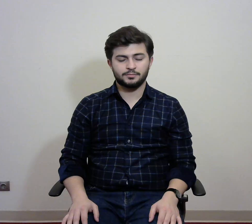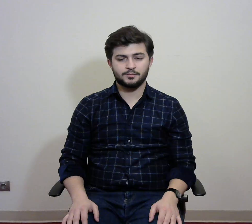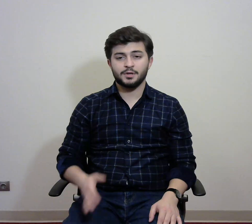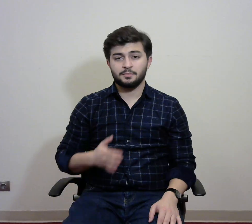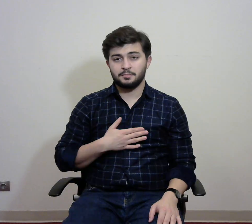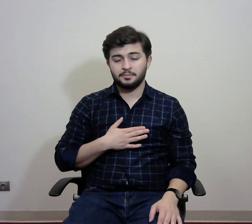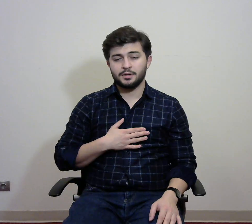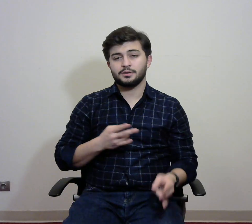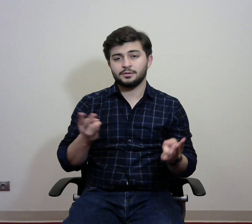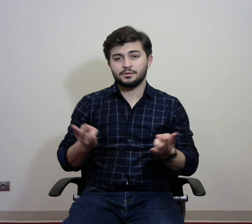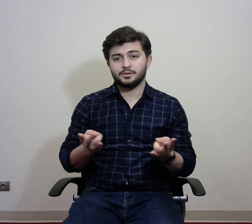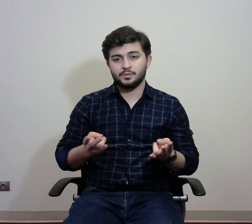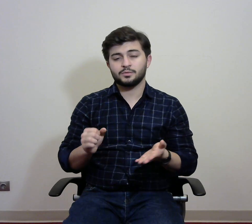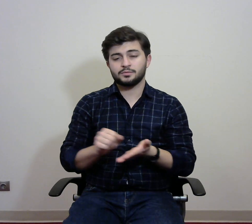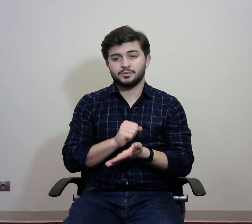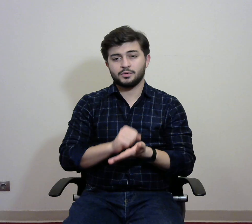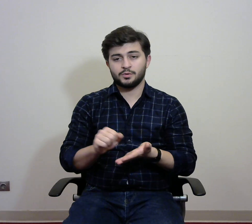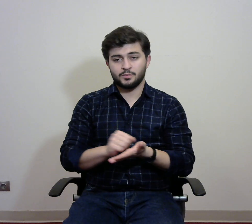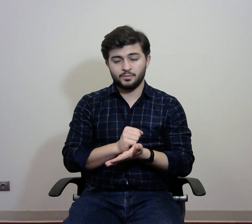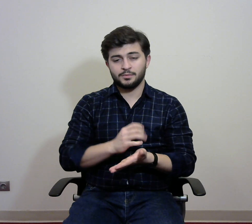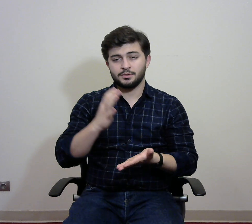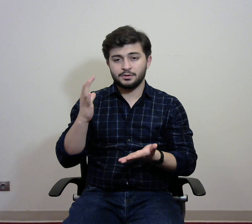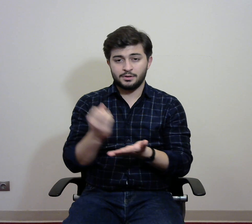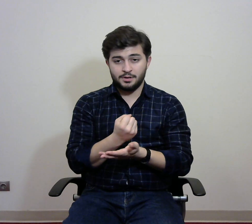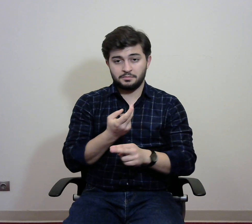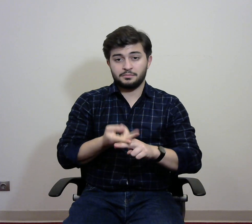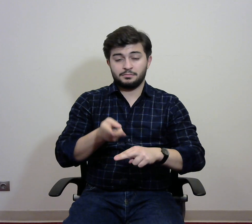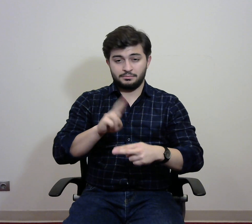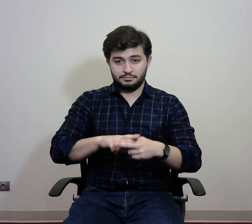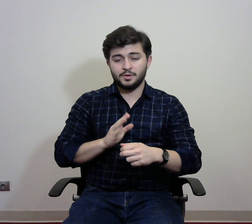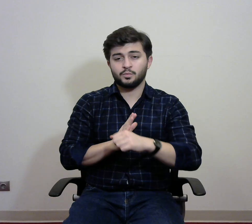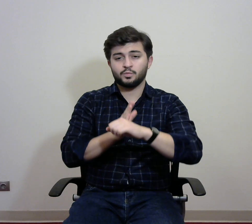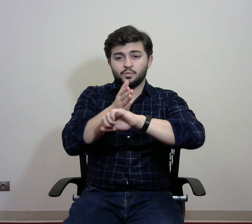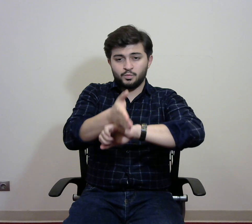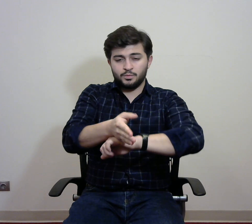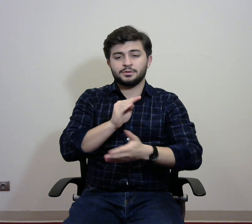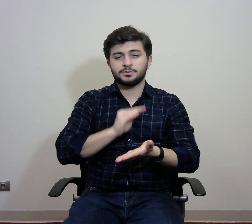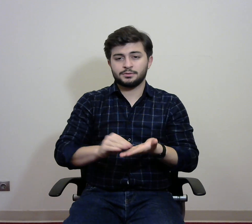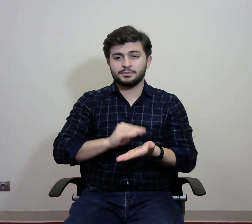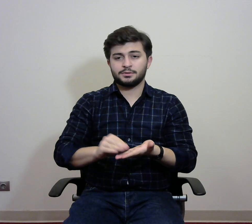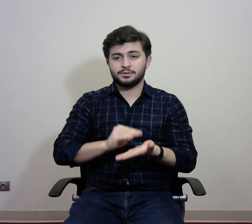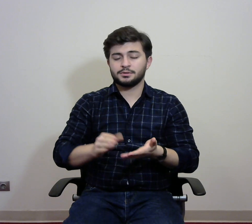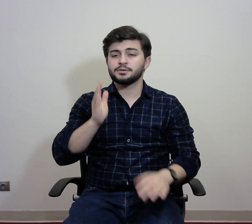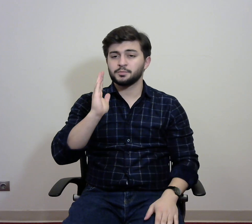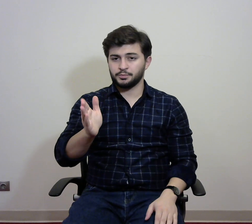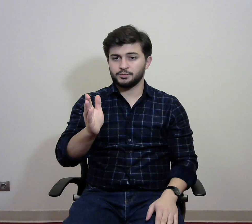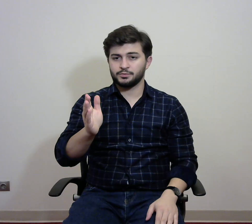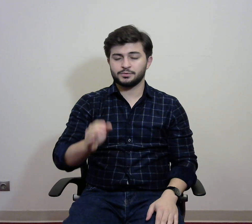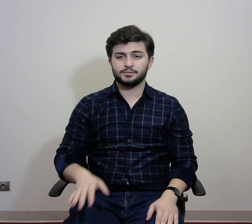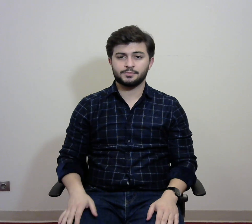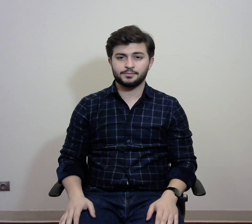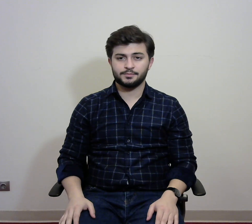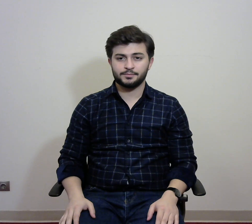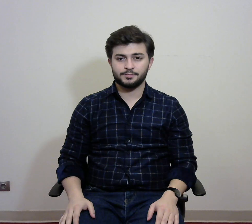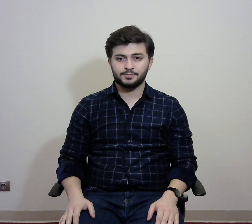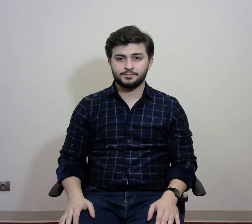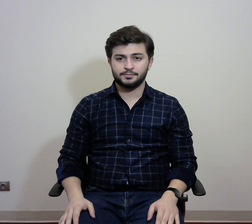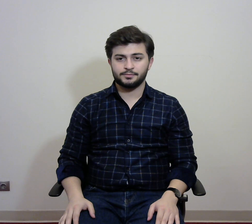Mən lazımlı kağızları tapmaq üçün müraciət yazacam